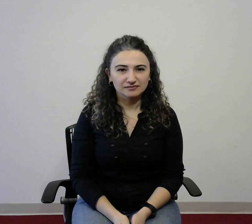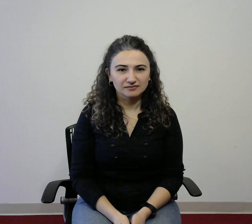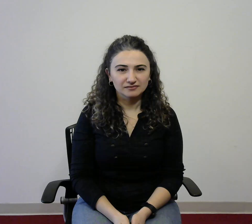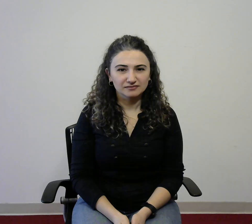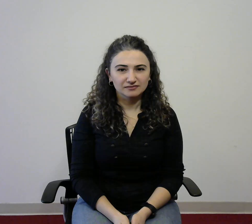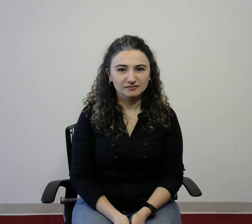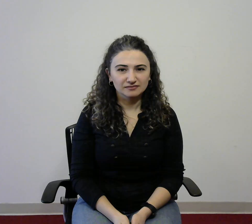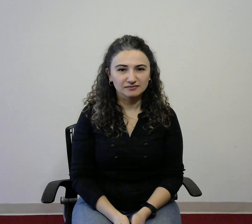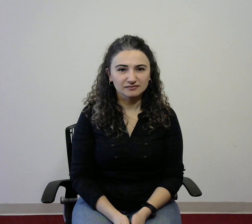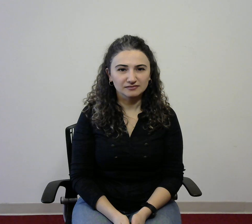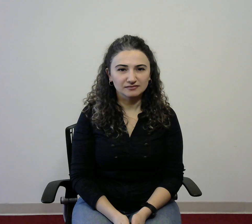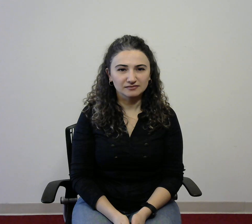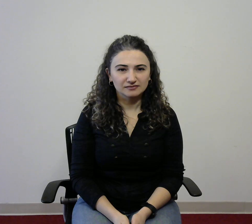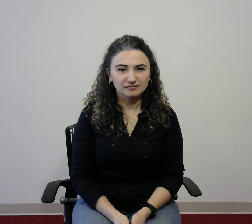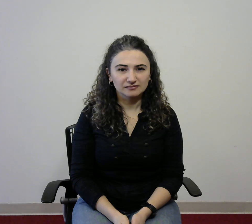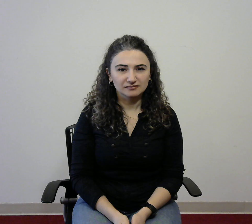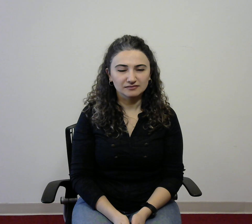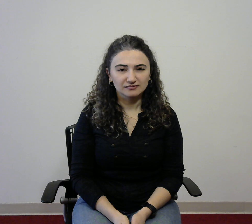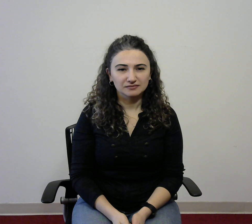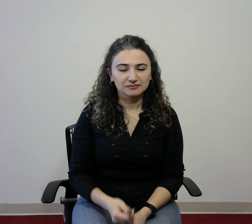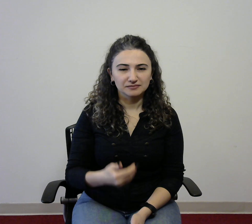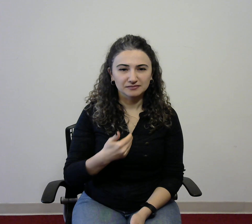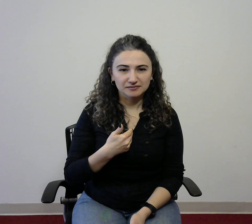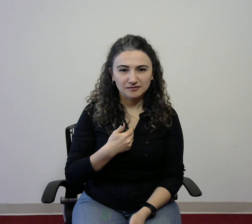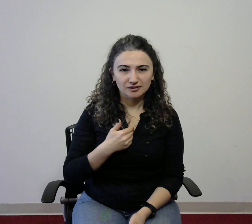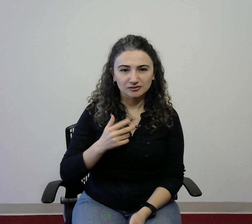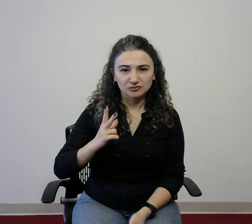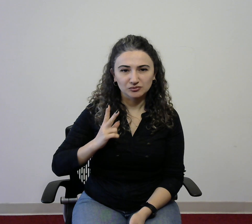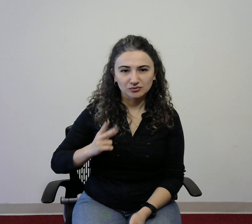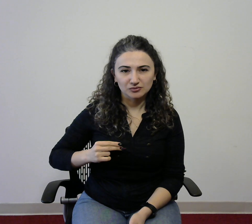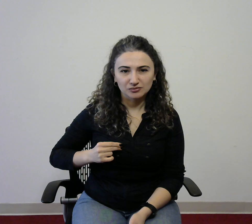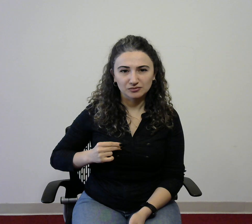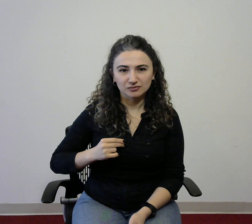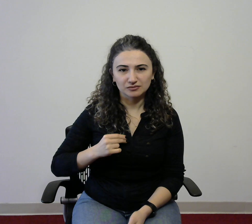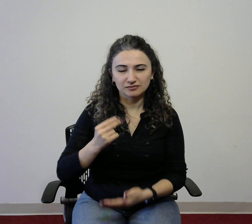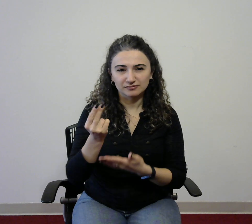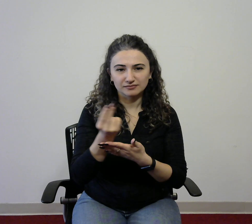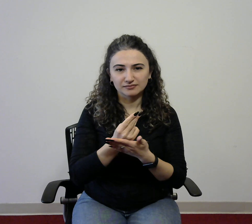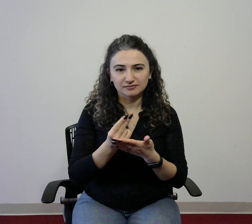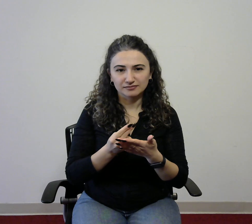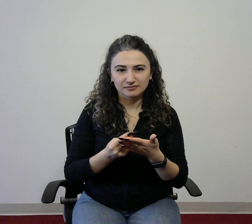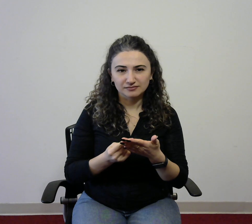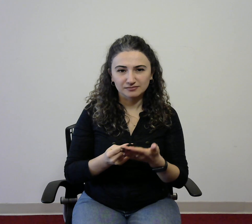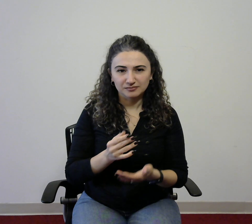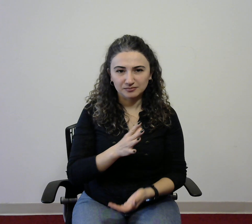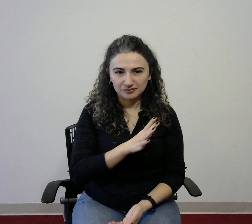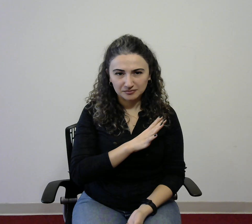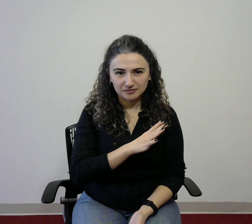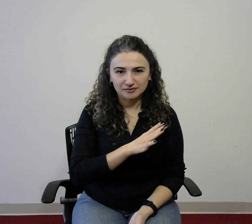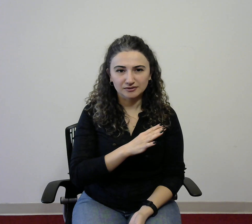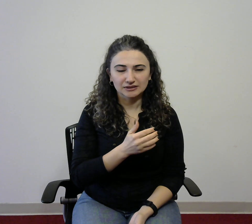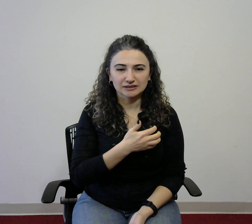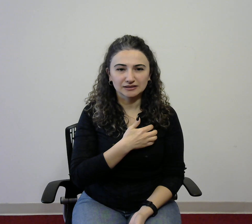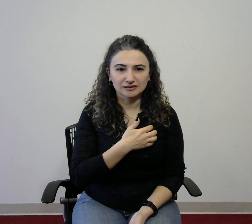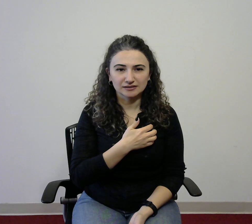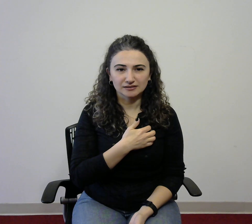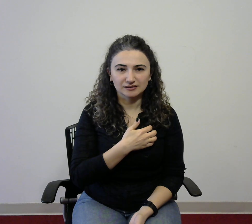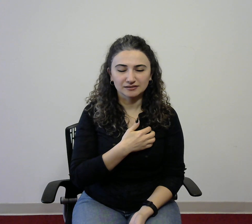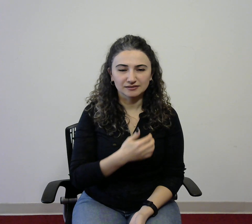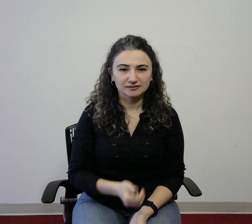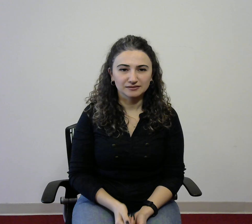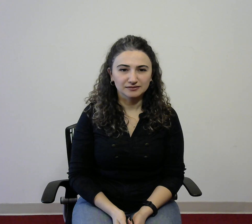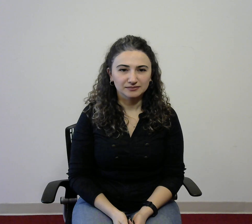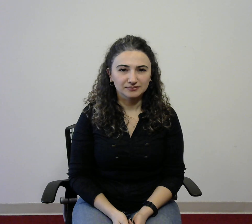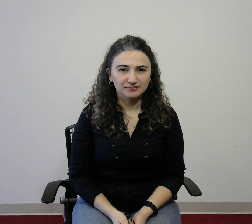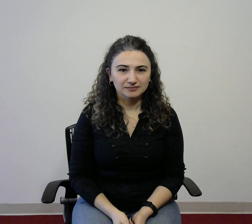Mənim qızım rəssam olmaq istəyir